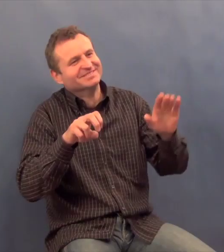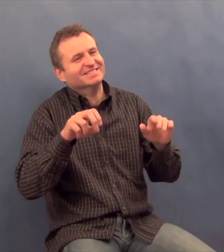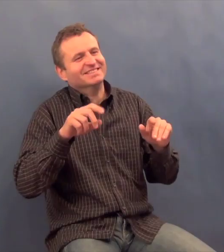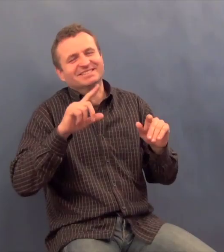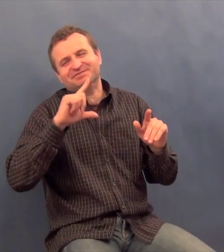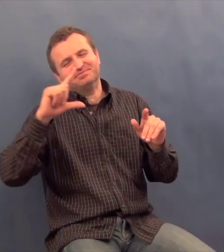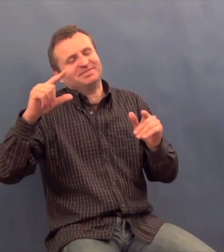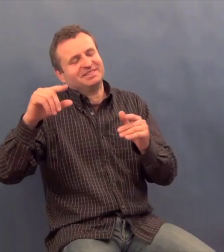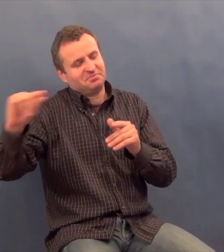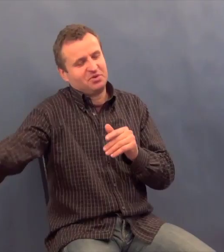Idą sobie.